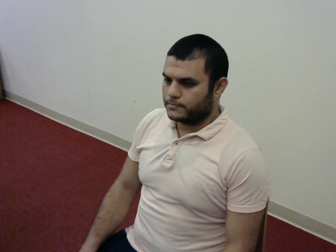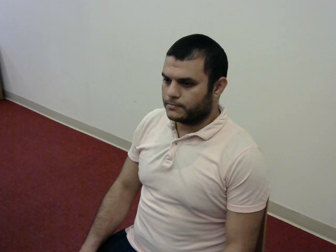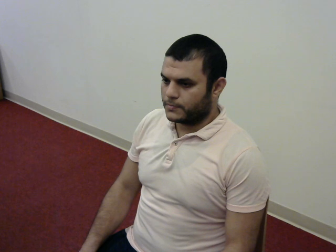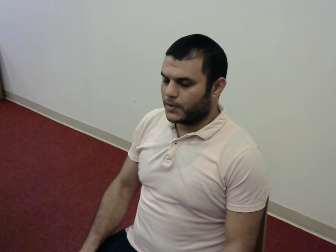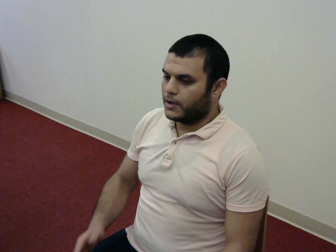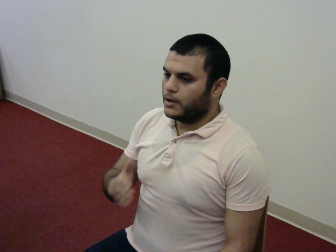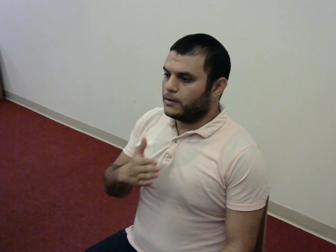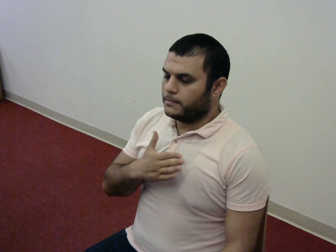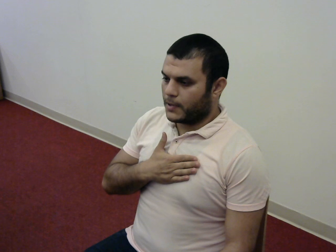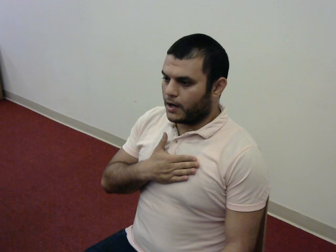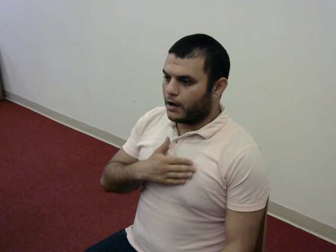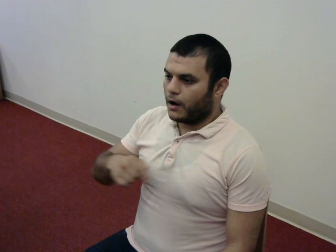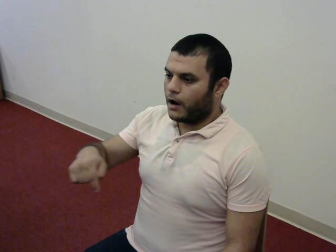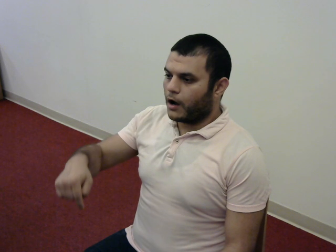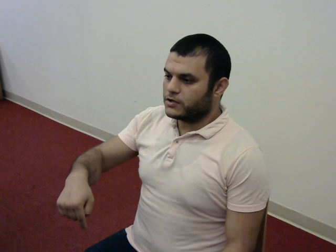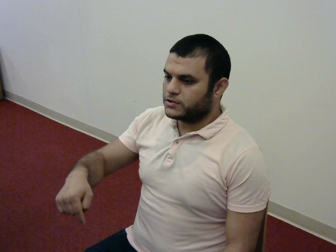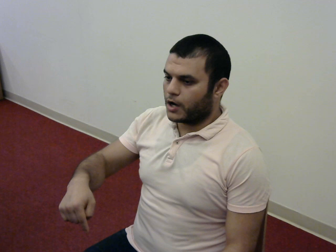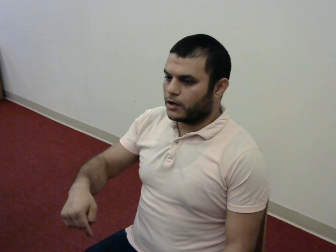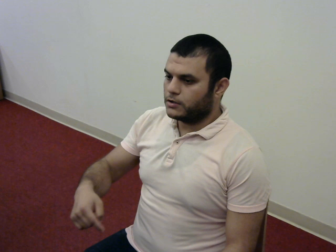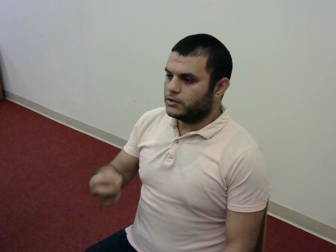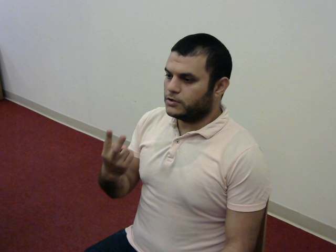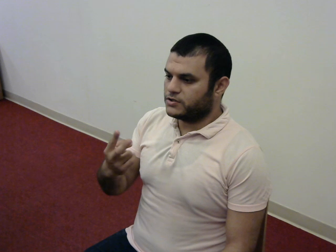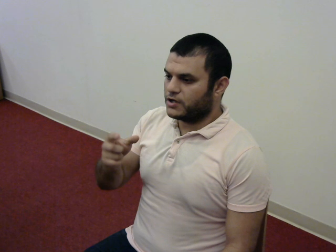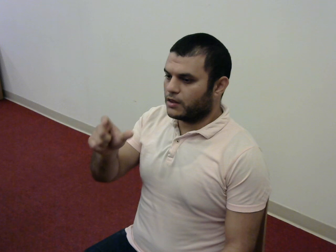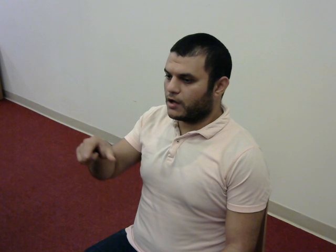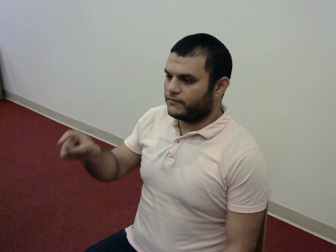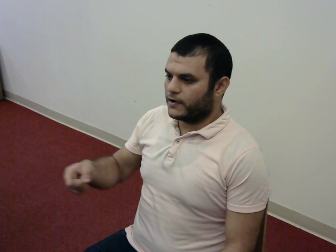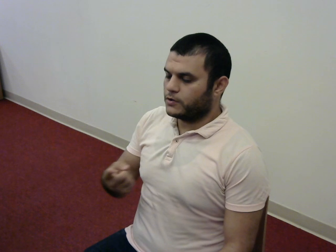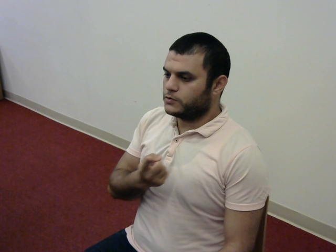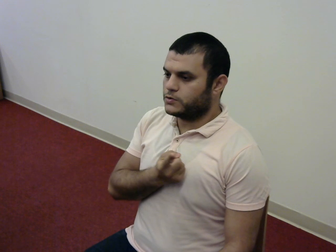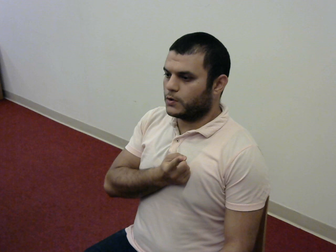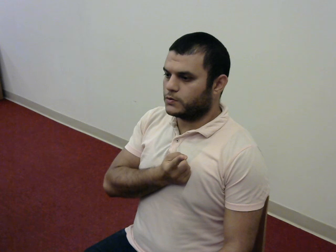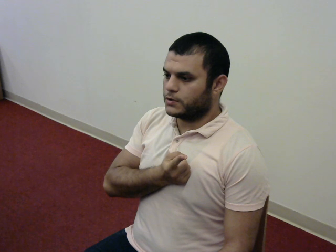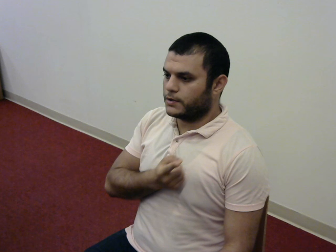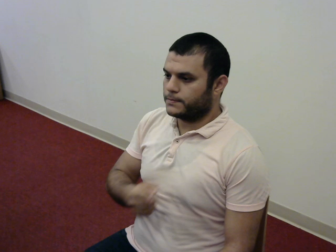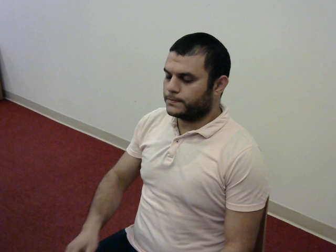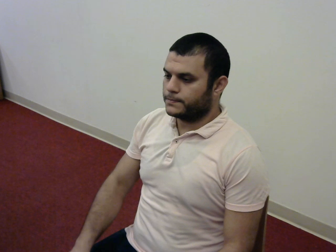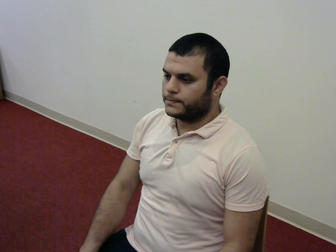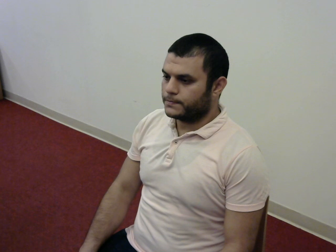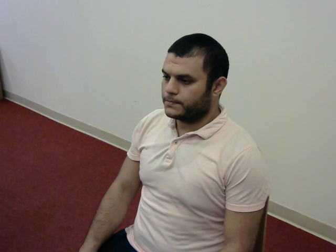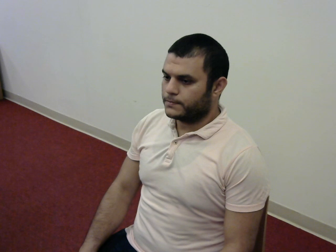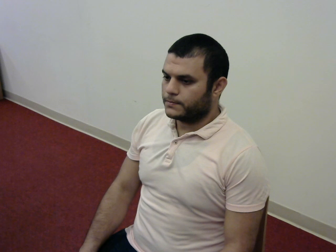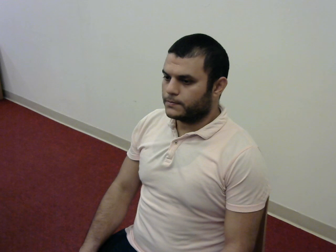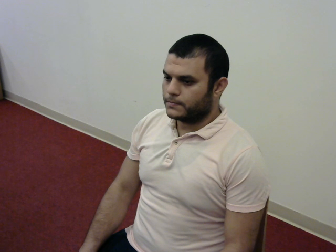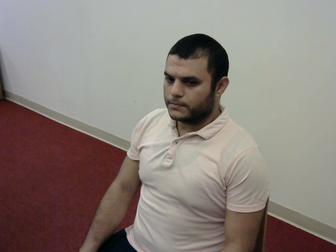Məni aşağıda 2 nəfər gözləyir